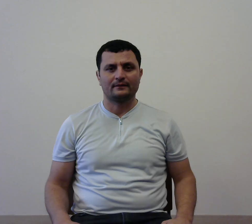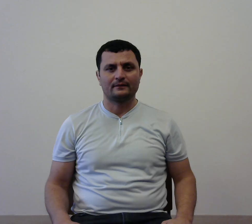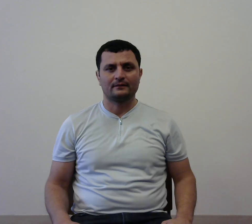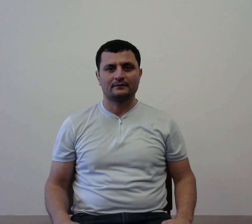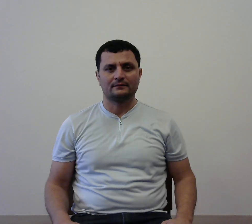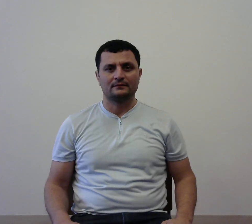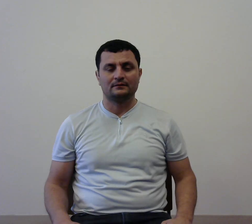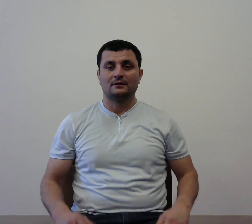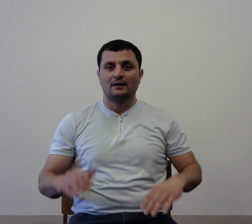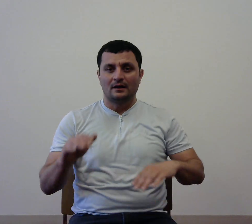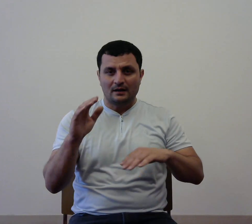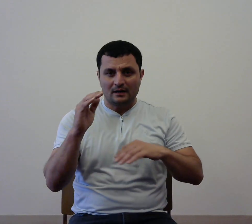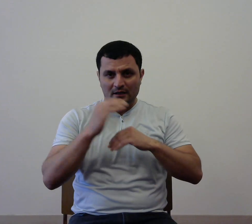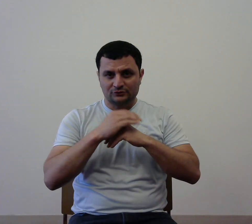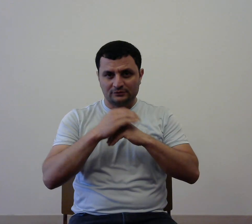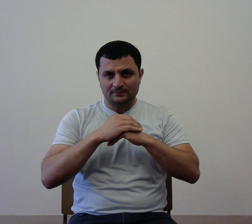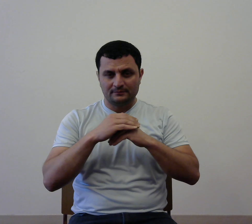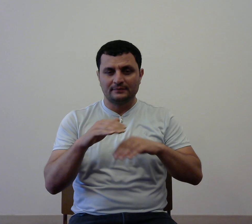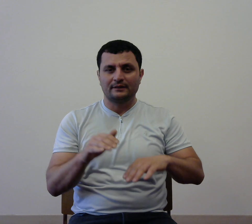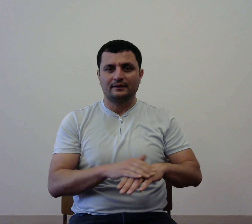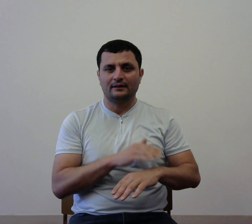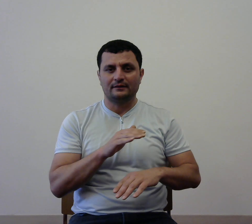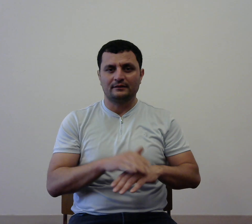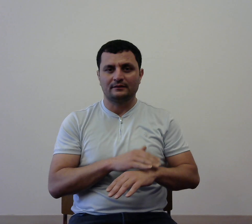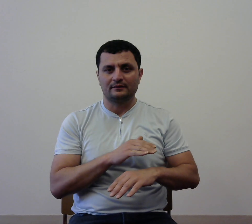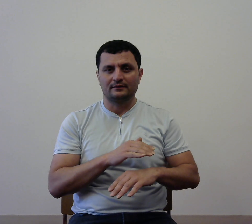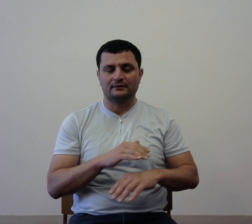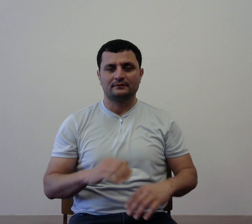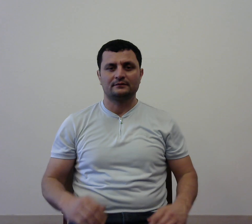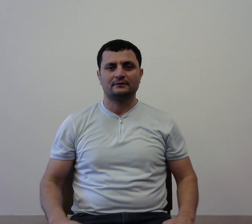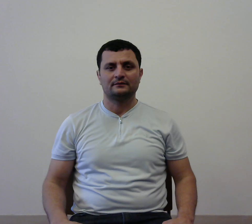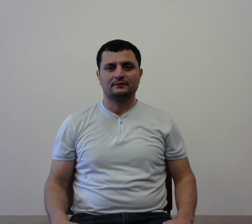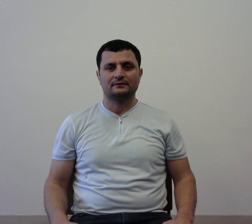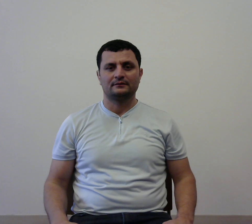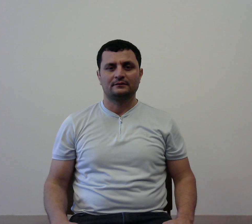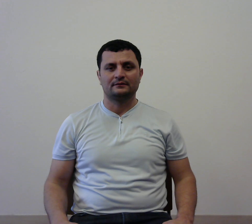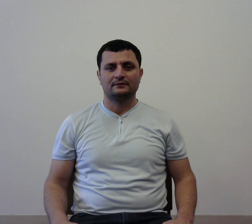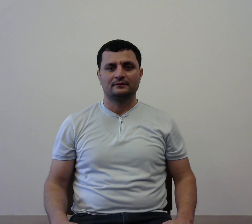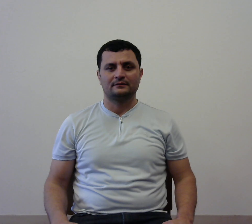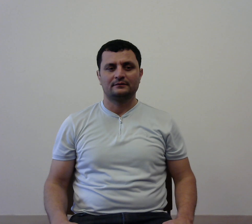Axşamınız xeyir